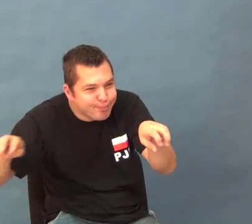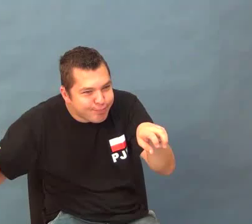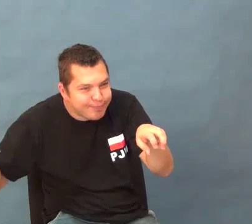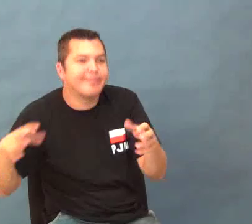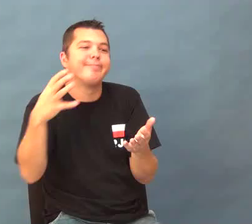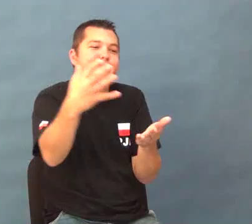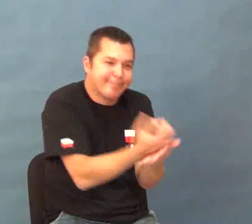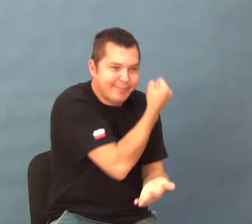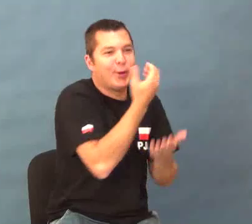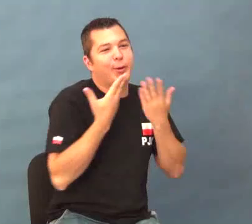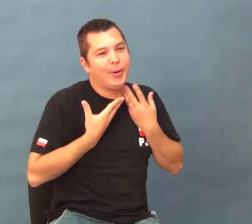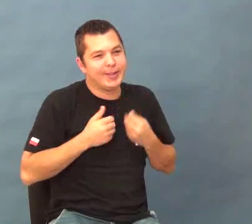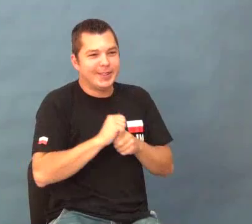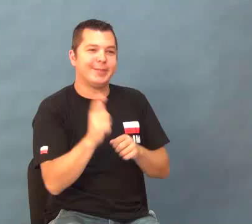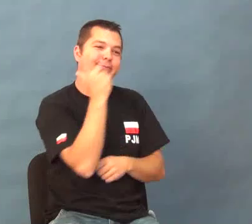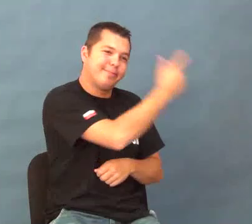Chłopiec bierze jedną żabkę, czuje ulgę i odchodzi.